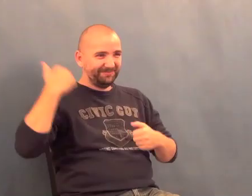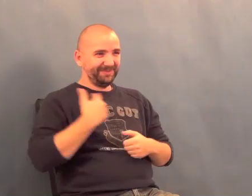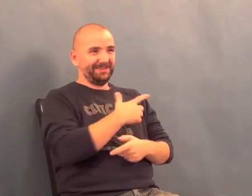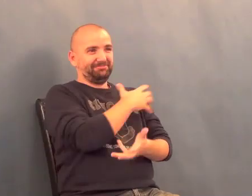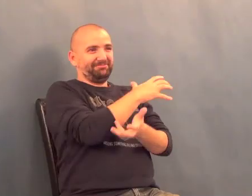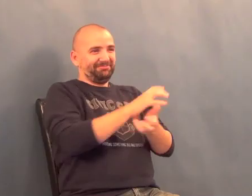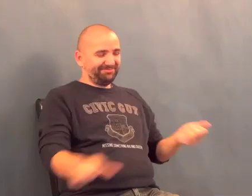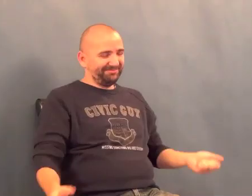Byli wystraszeni.